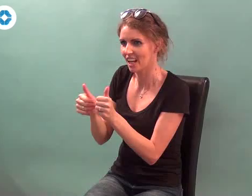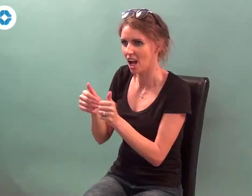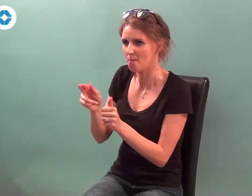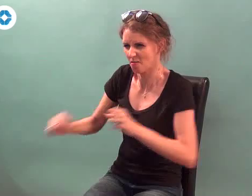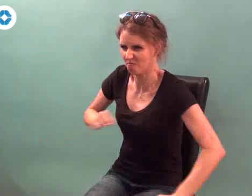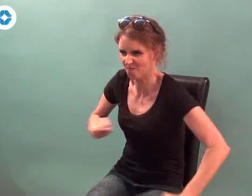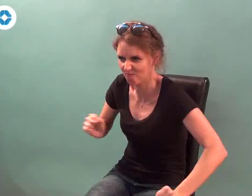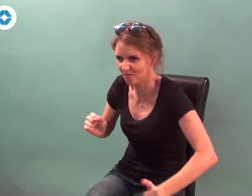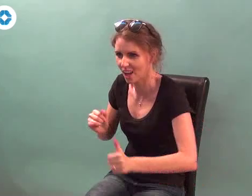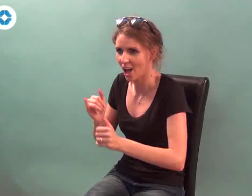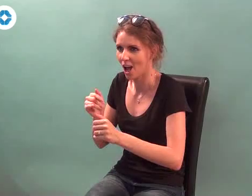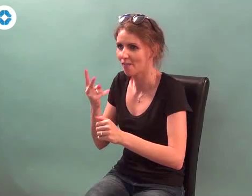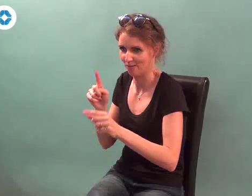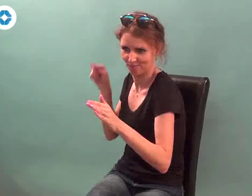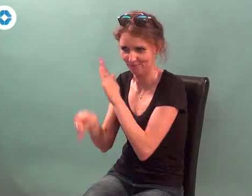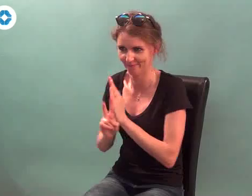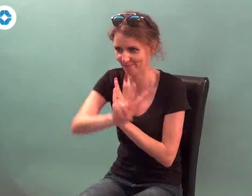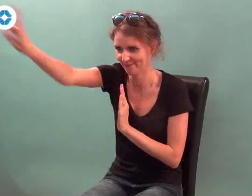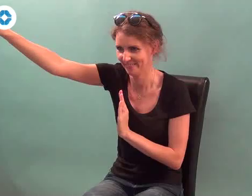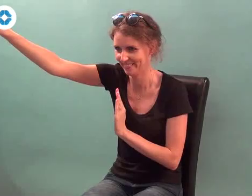Policjant biegnie szybko, a Ci dwaj uciekają.